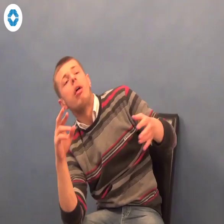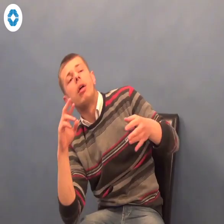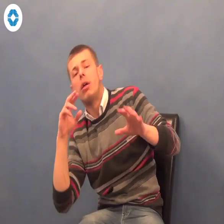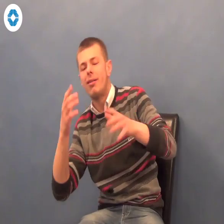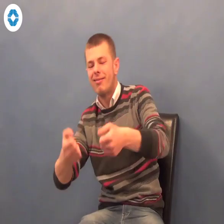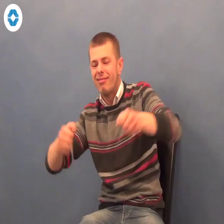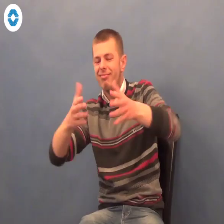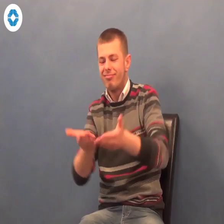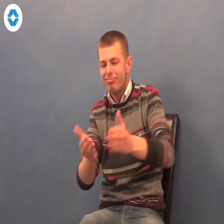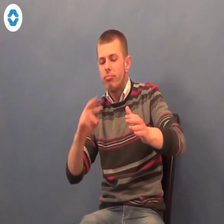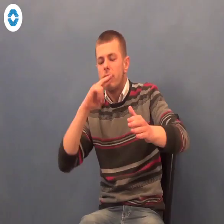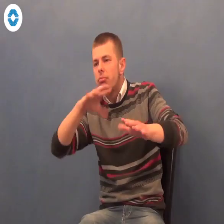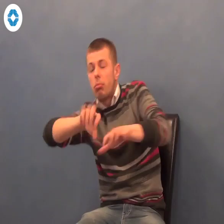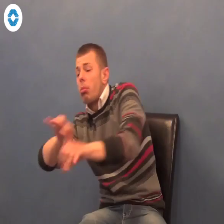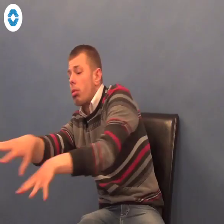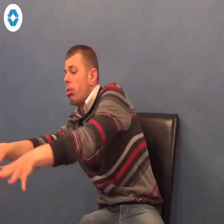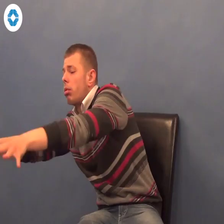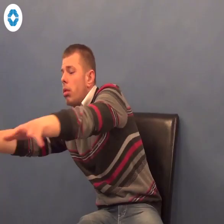A pojemnik z gruszkami wypada i gruszki rozsypują się.